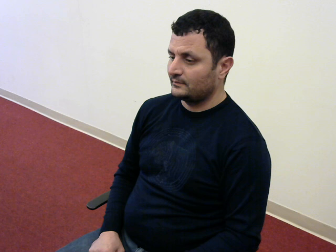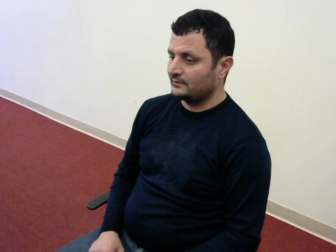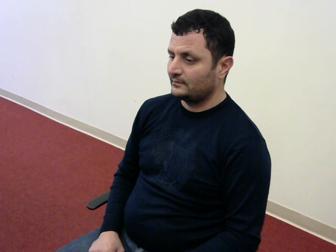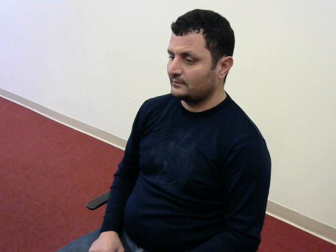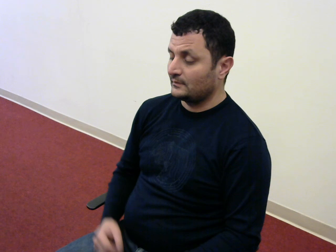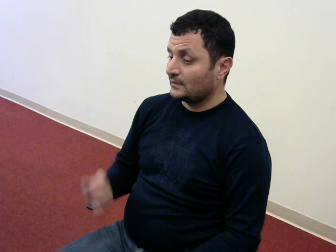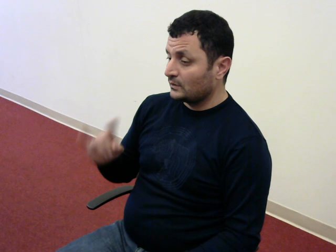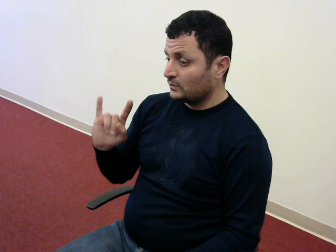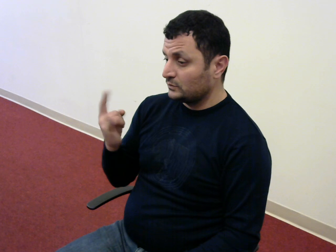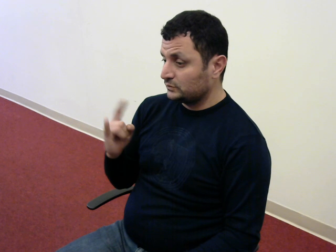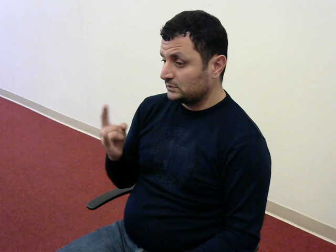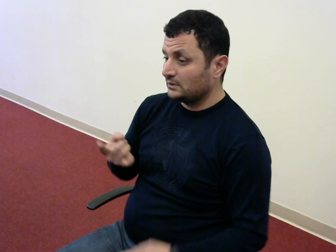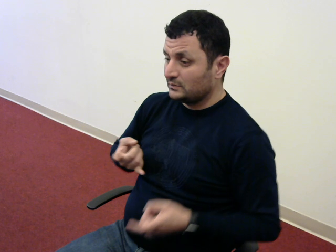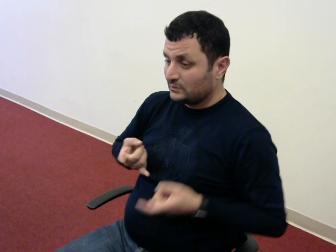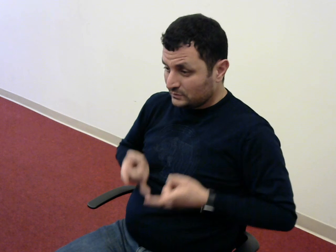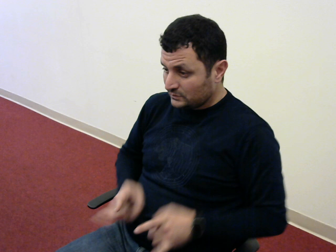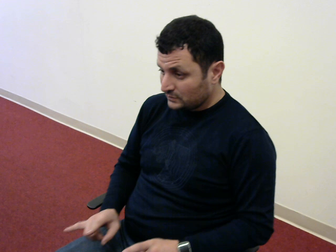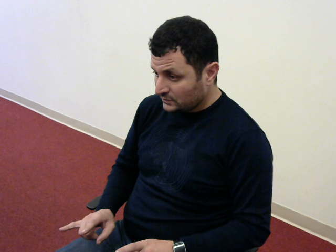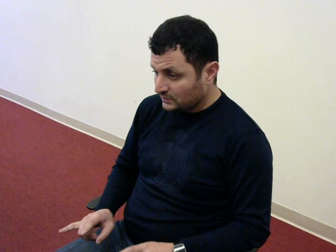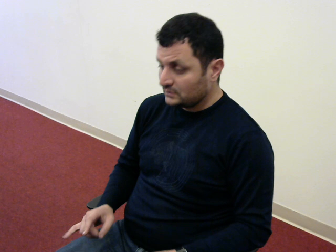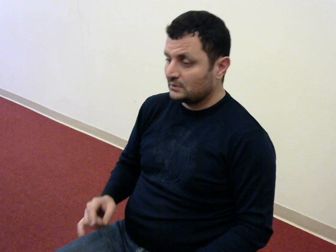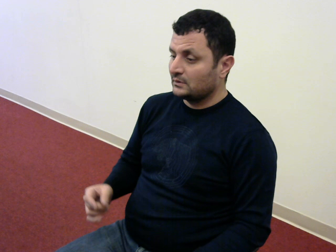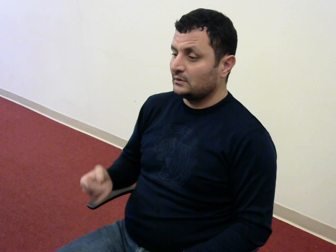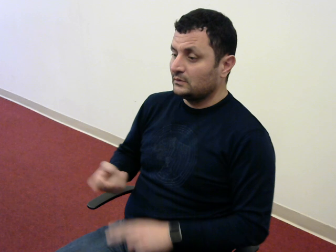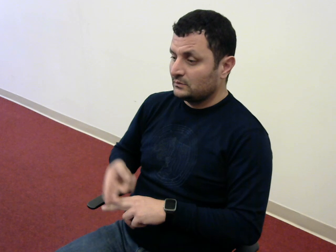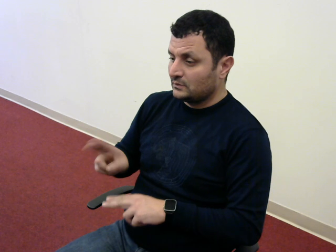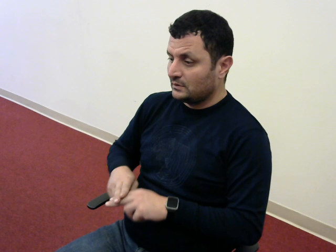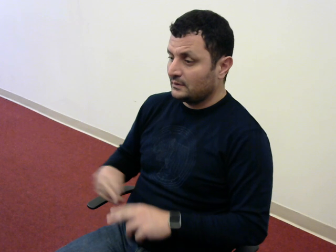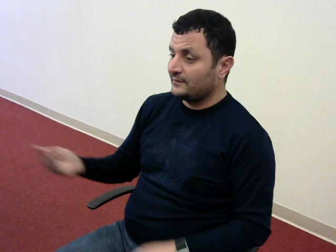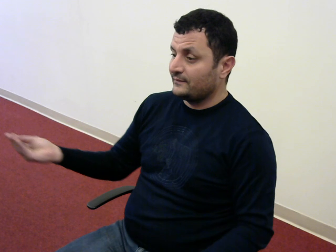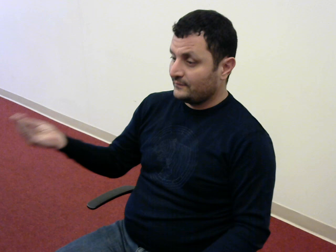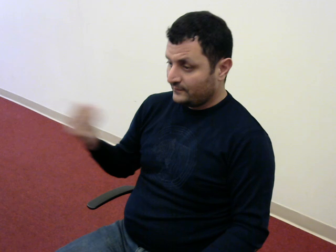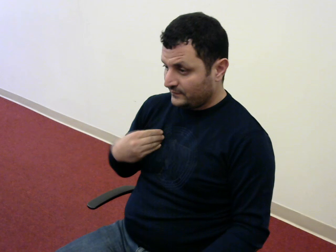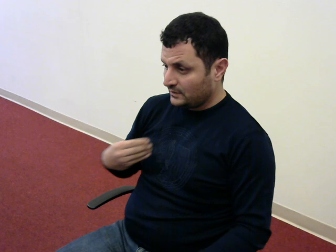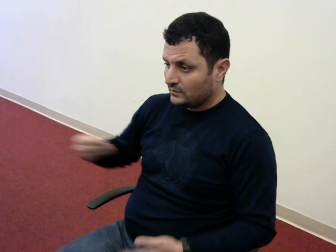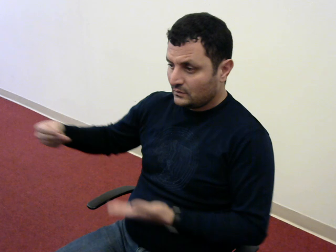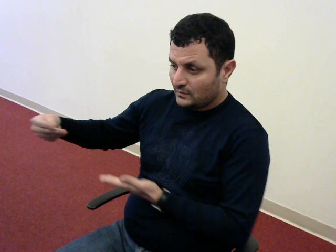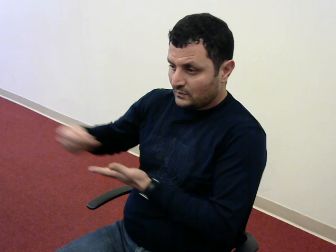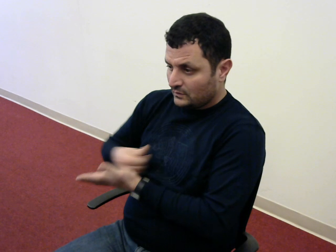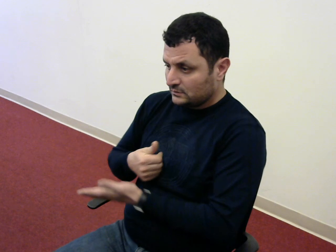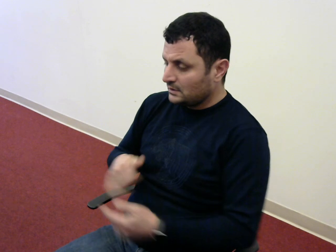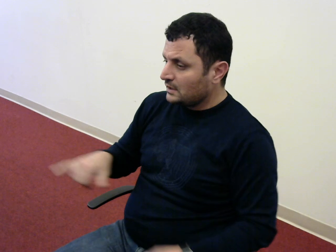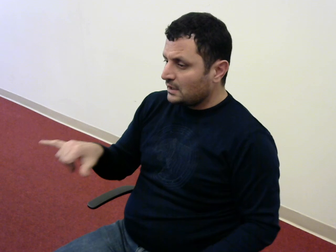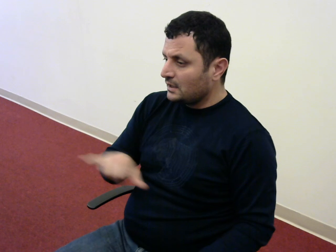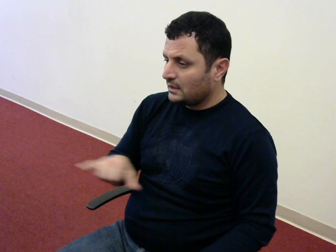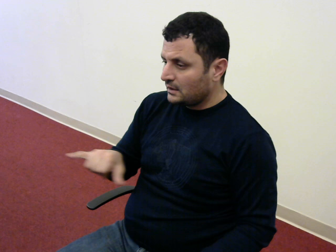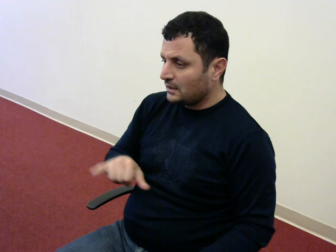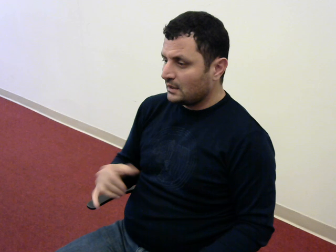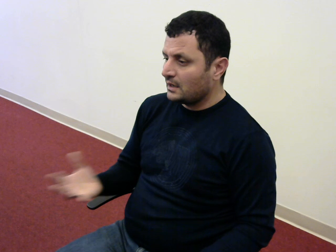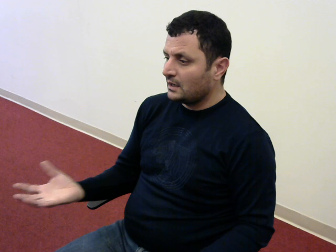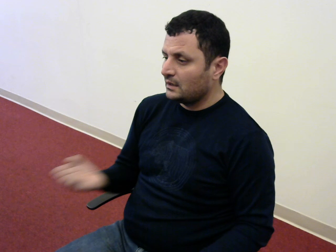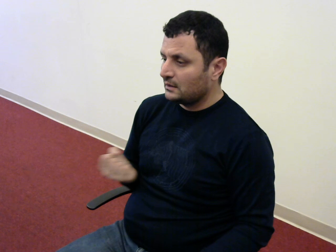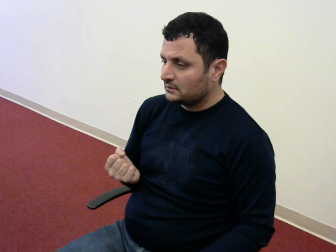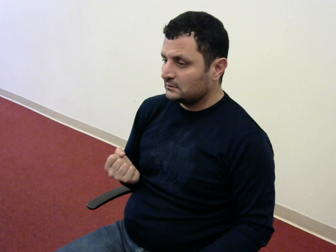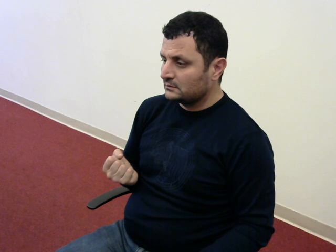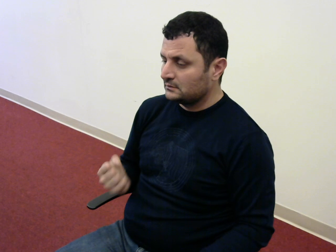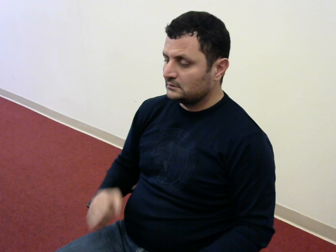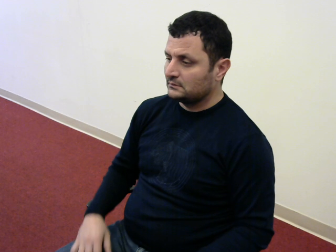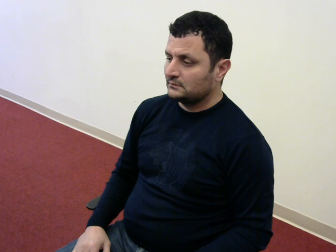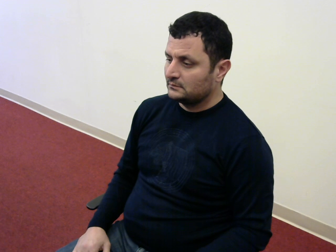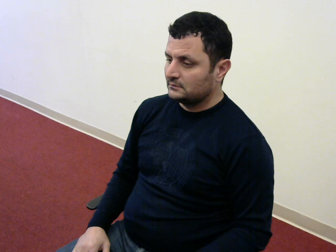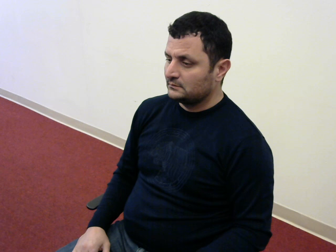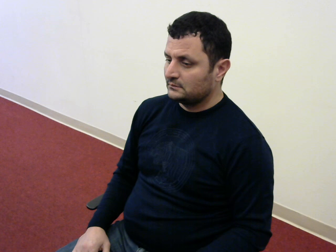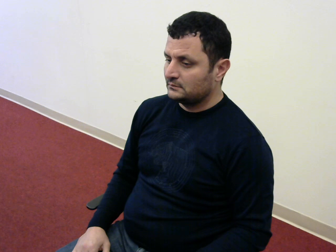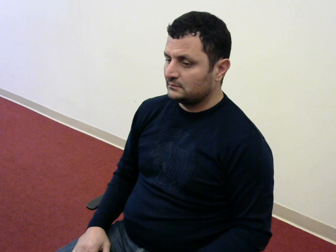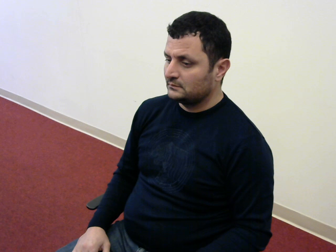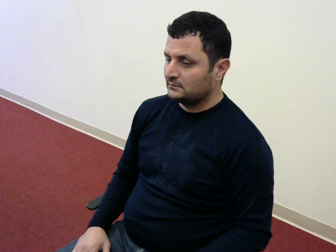Uşağın doğulmasına görə verilən ödəniş hardan alınır?